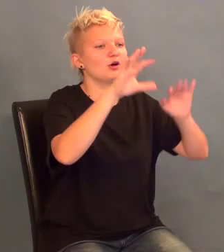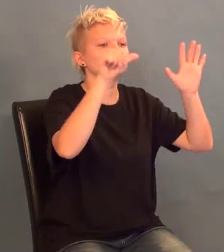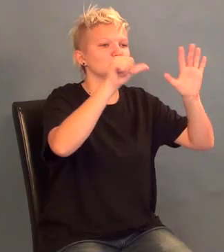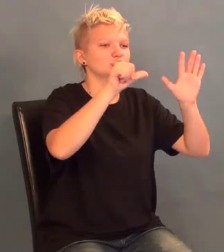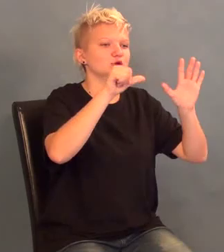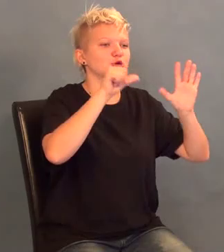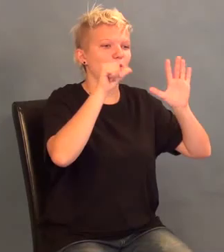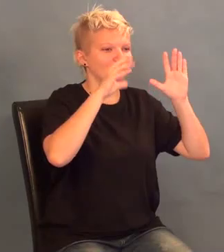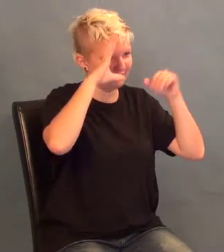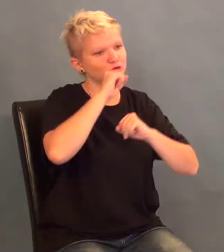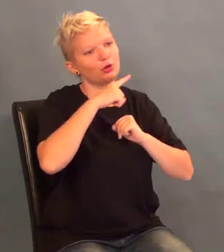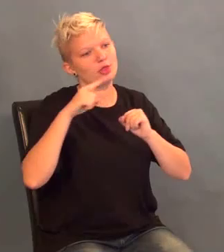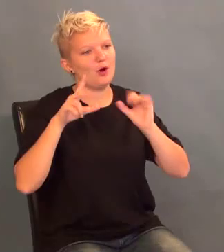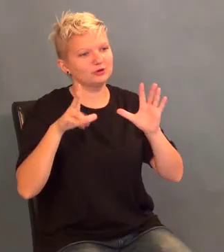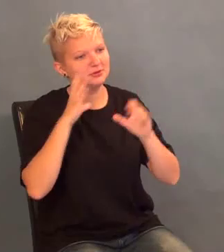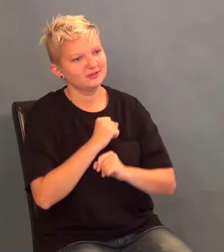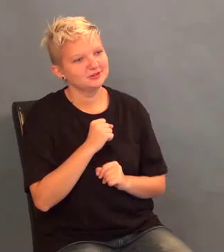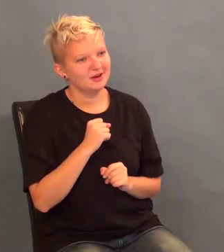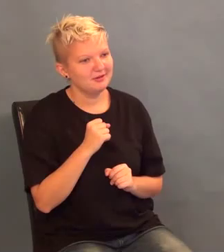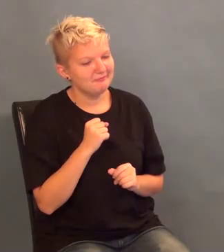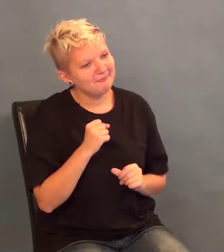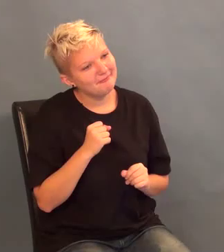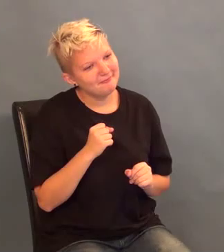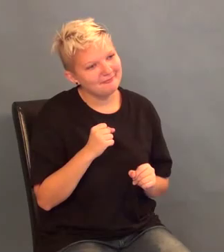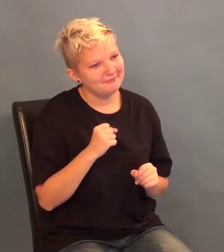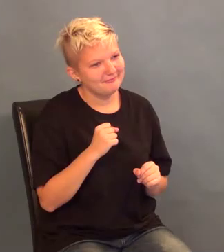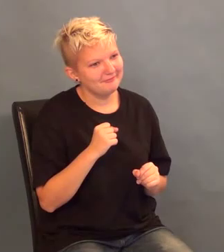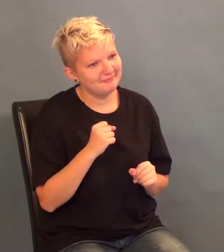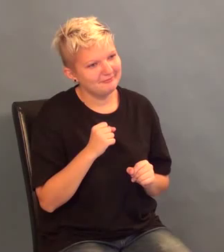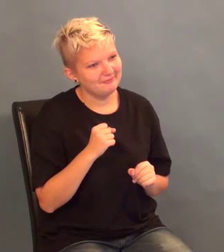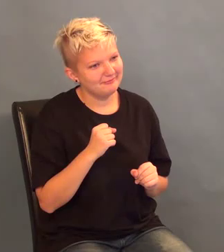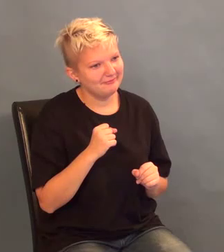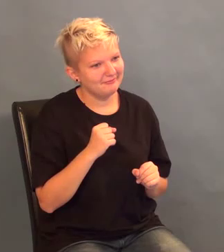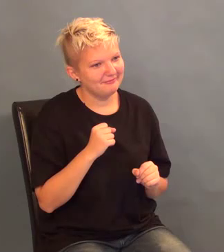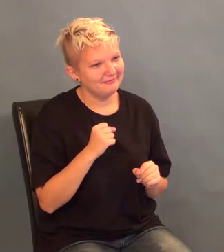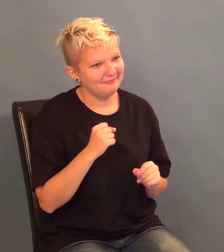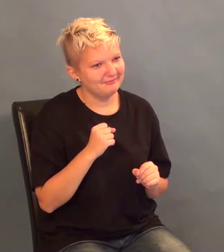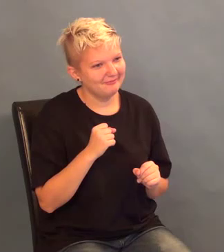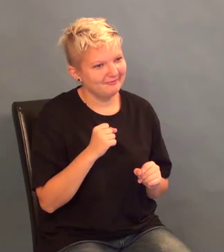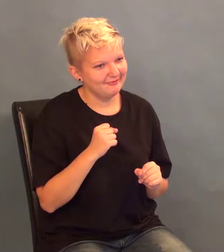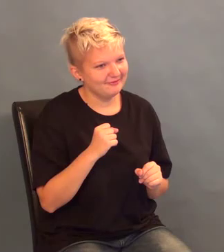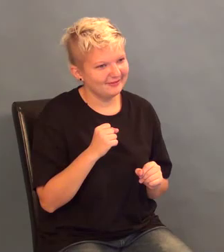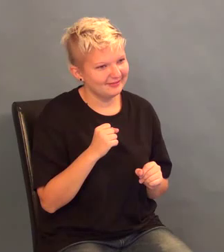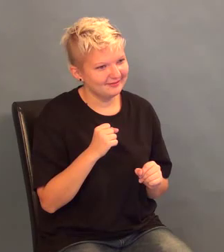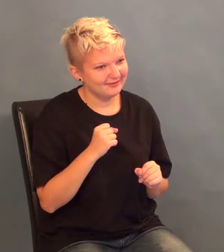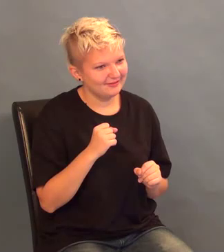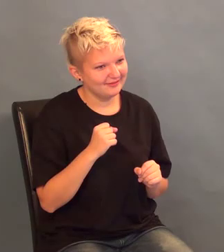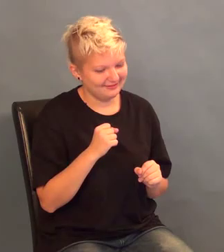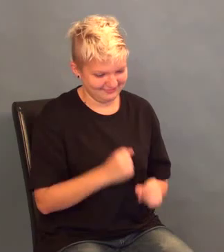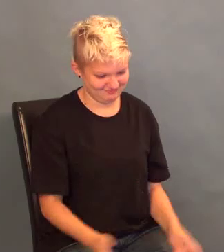Od szóstej wieczorem do ósmej wieczorem.